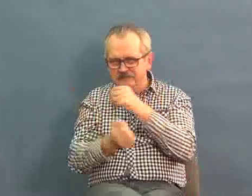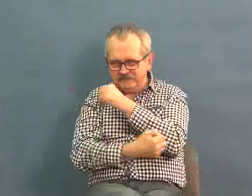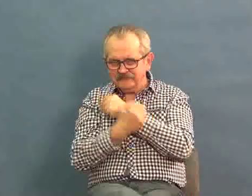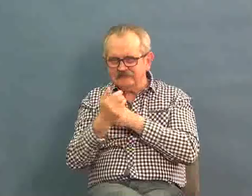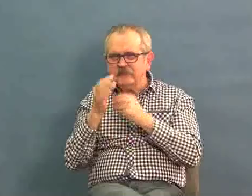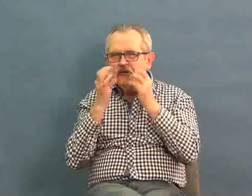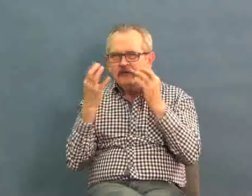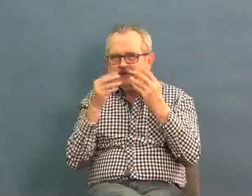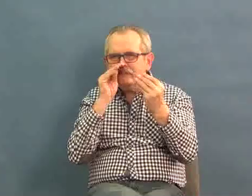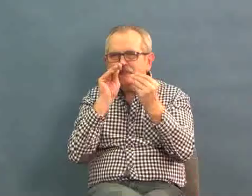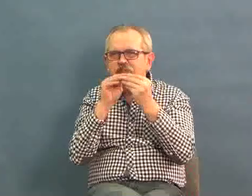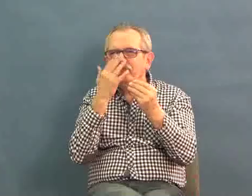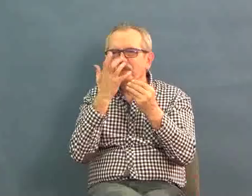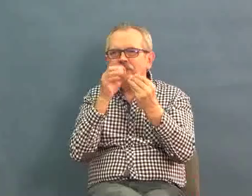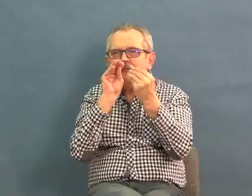Kot chce poczuć zapach ryby.